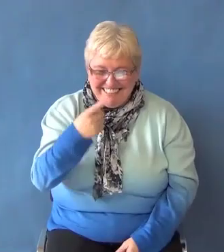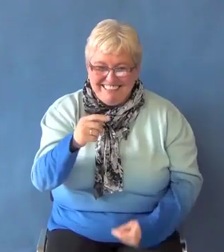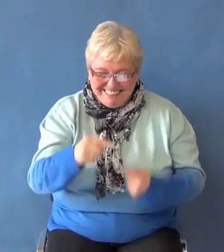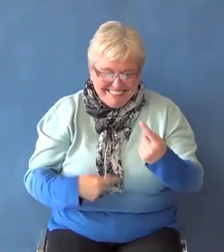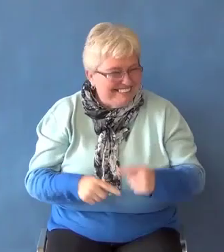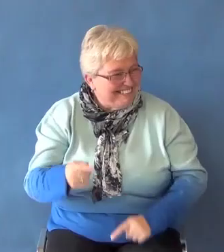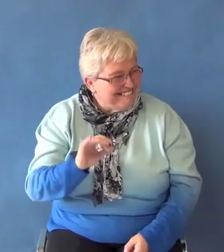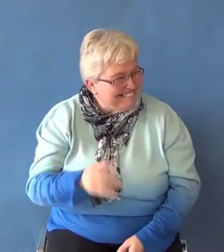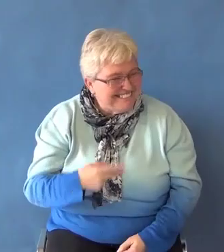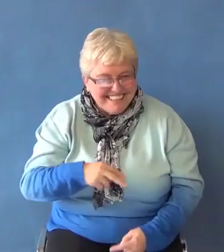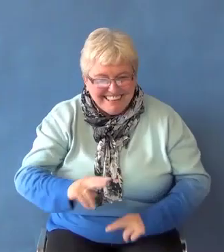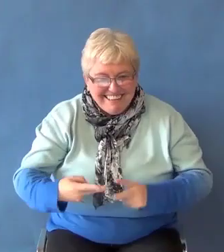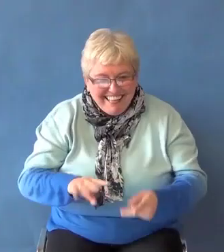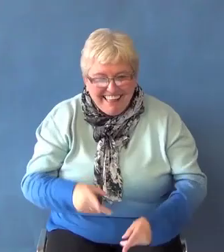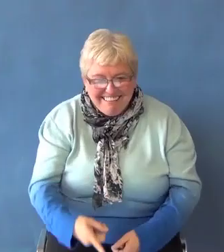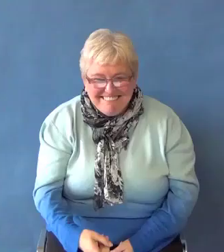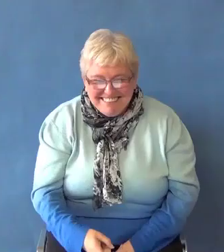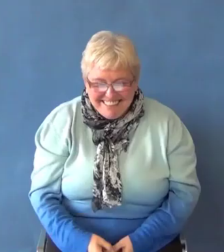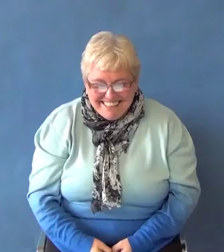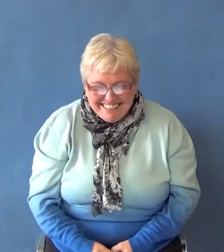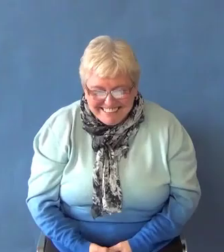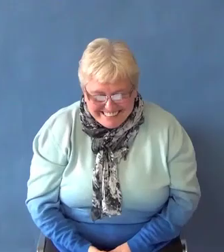Mówię ci, ciężko nam to dopasować, dziwne są te terminy.